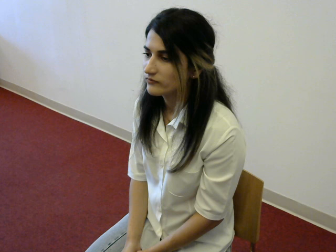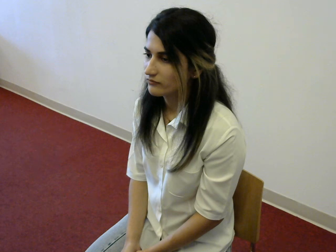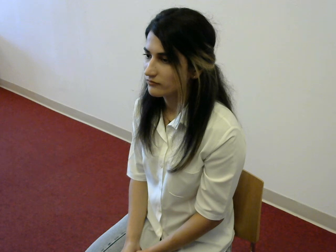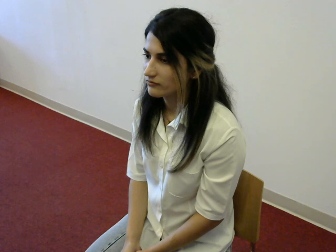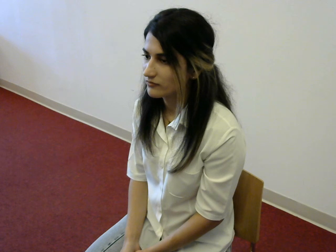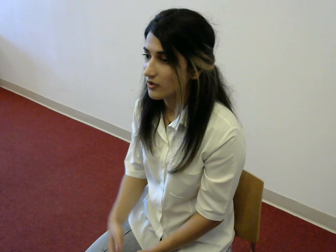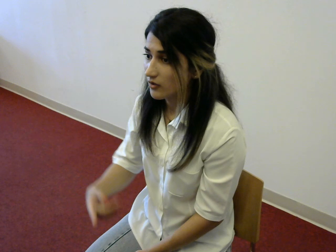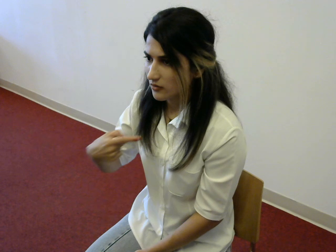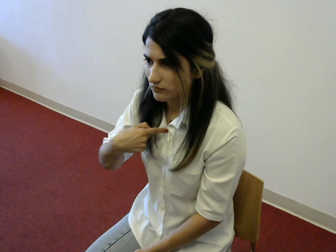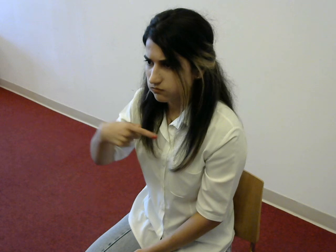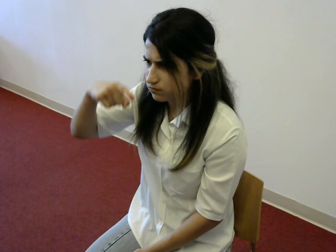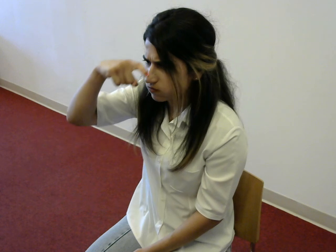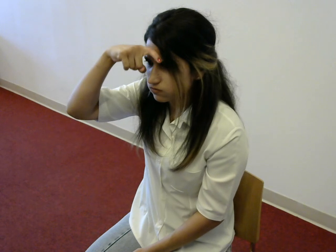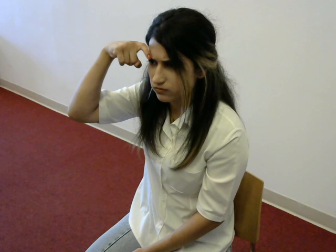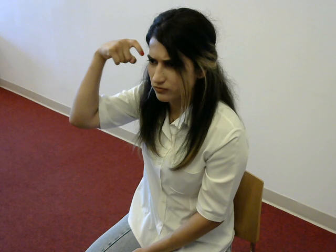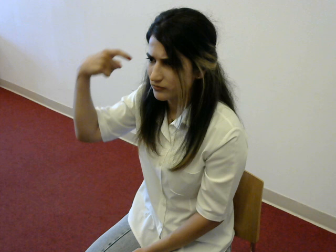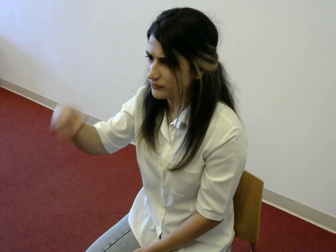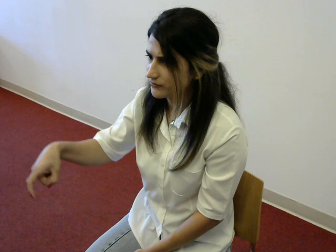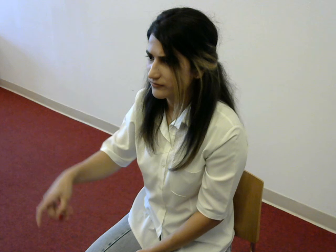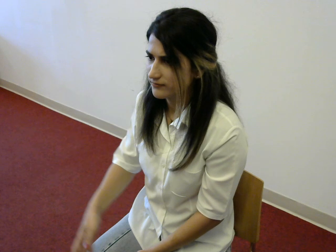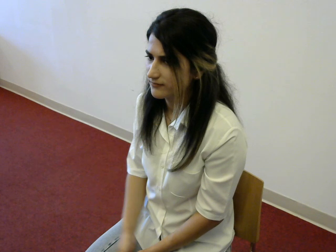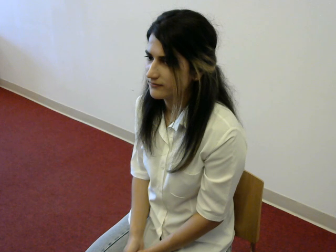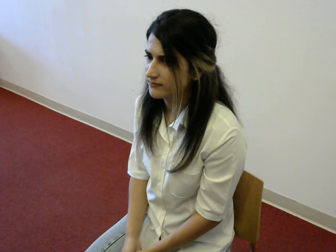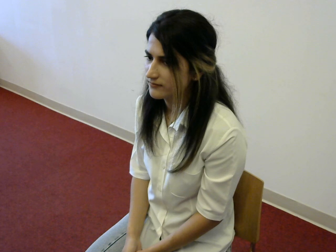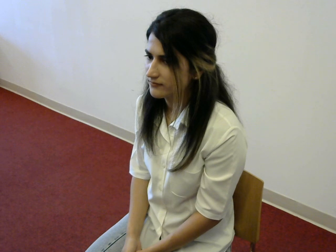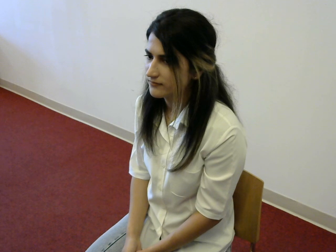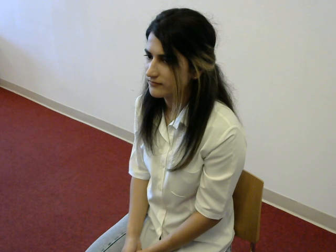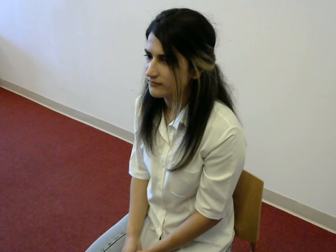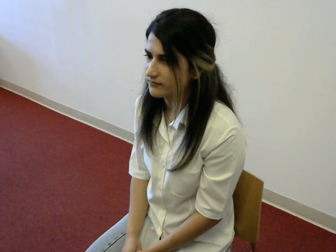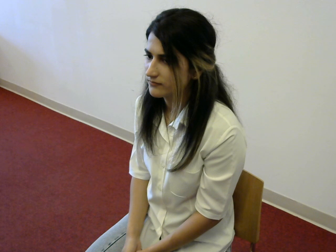Mənə istidir